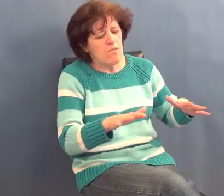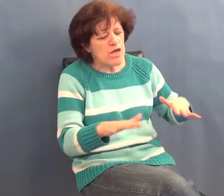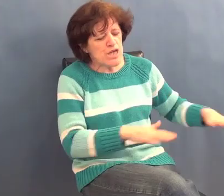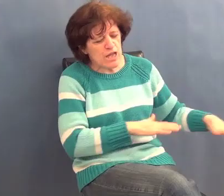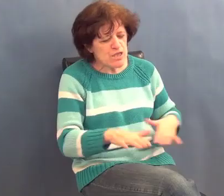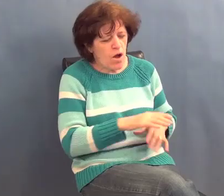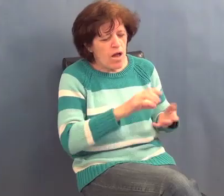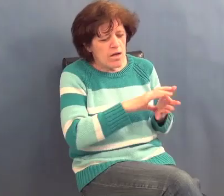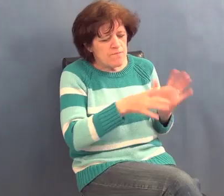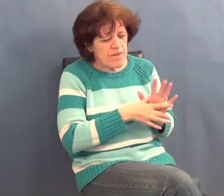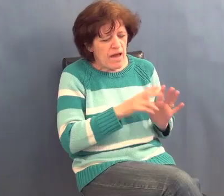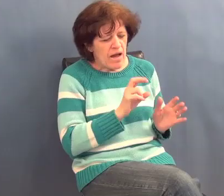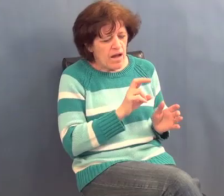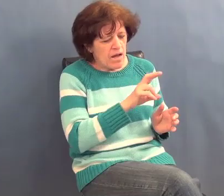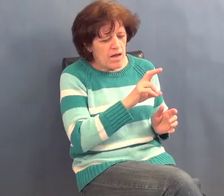Ale jest śliska glazura.